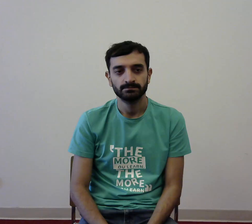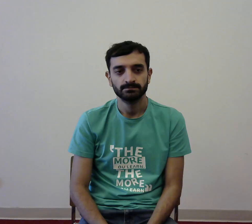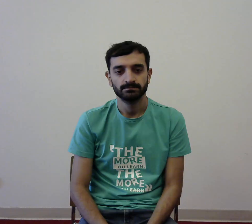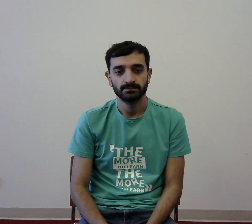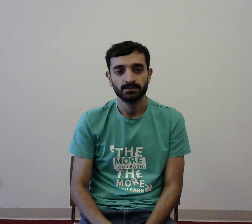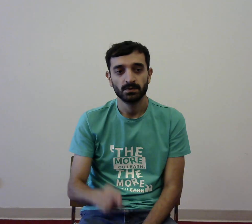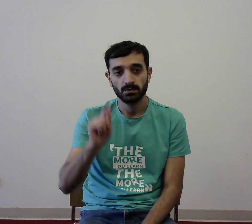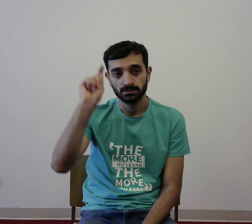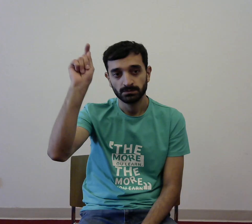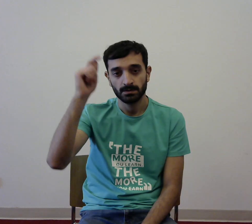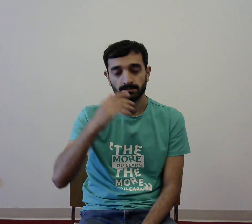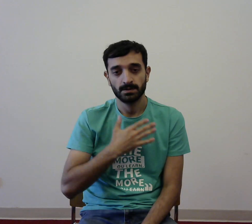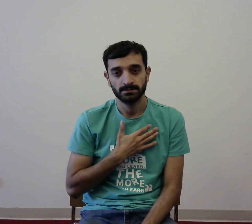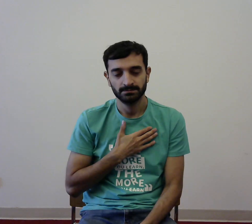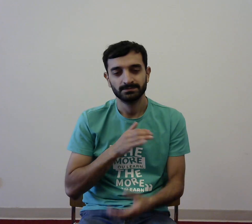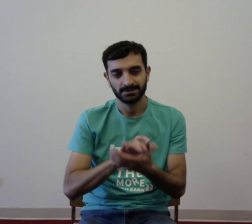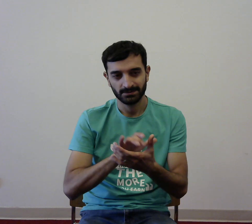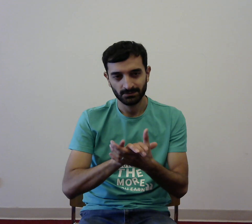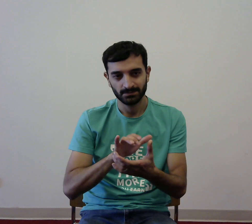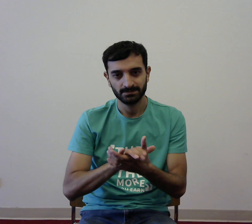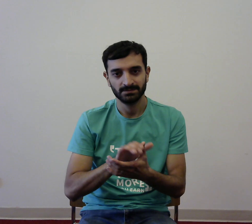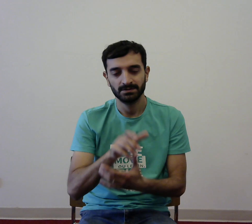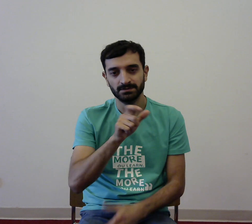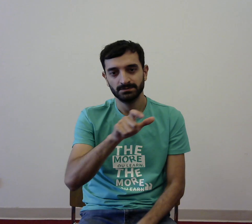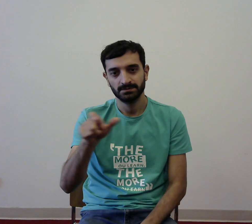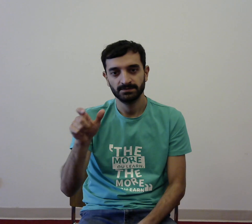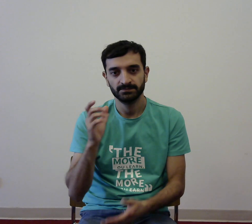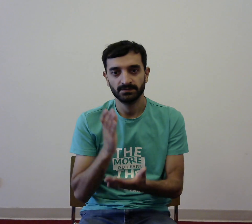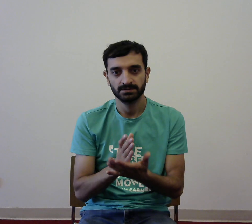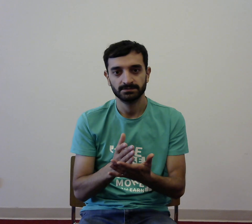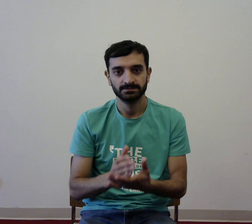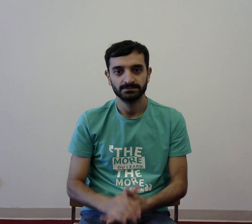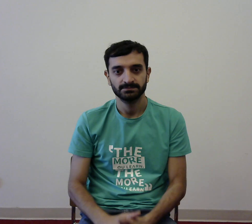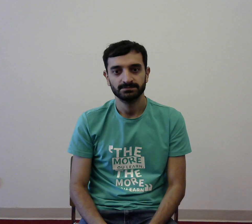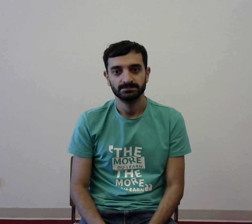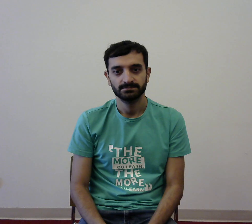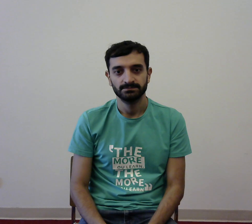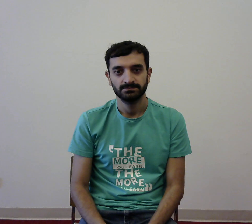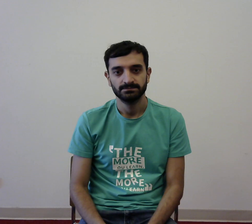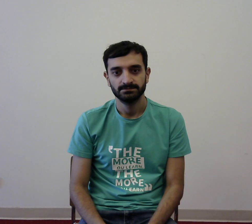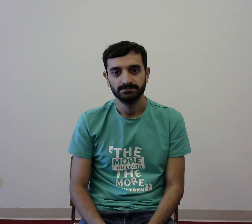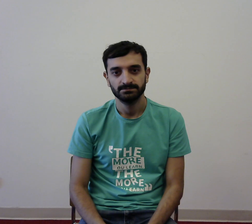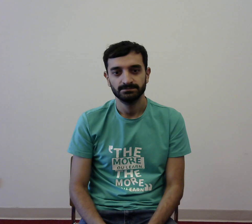Orda mənim tanıdığım insanlar var